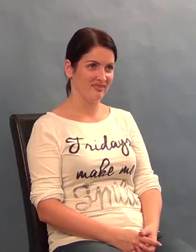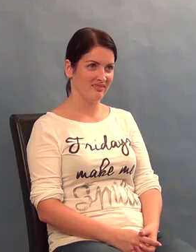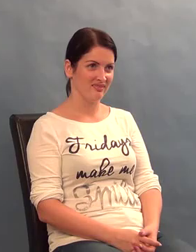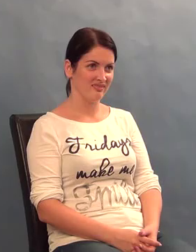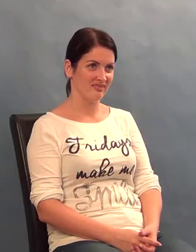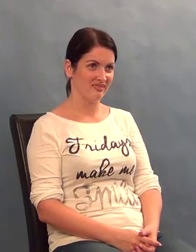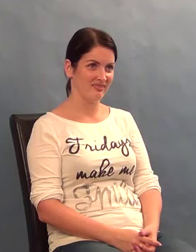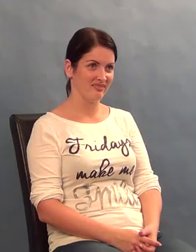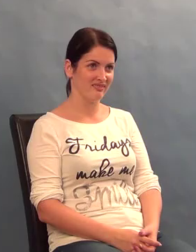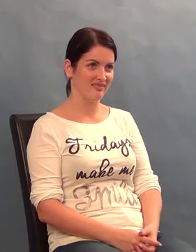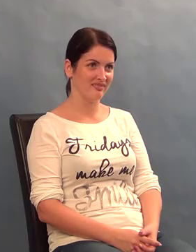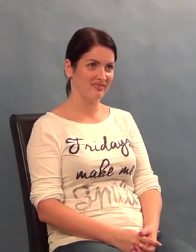Mała myszka strzela.